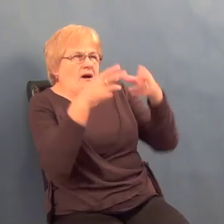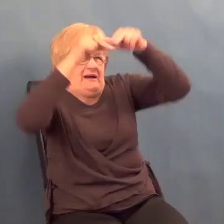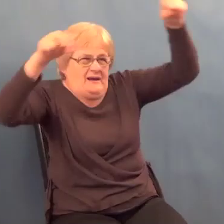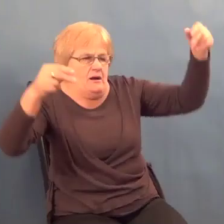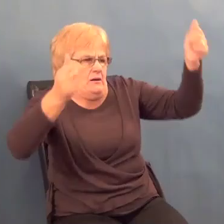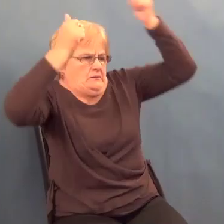Wywieszone ubrania.